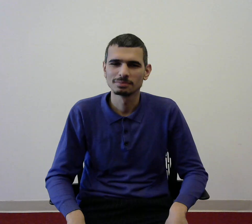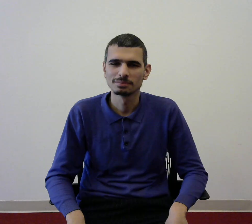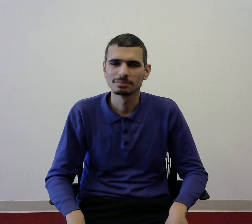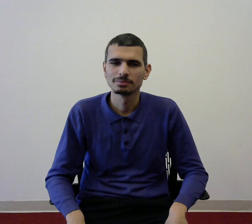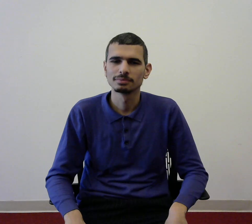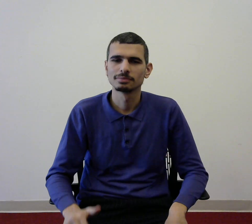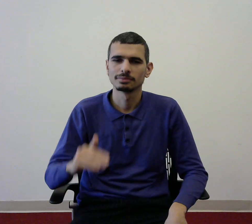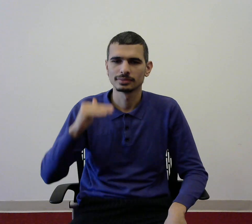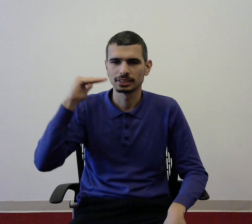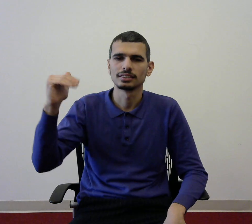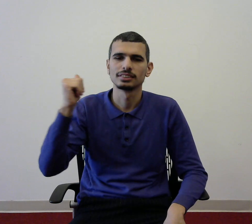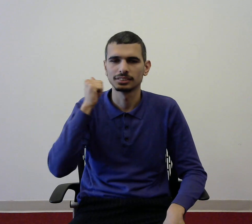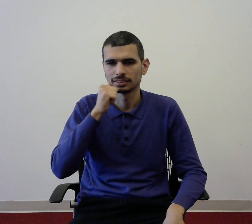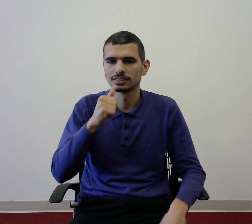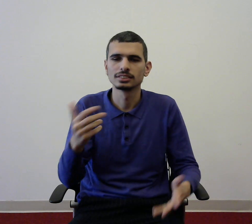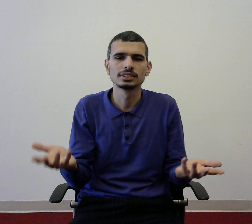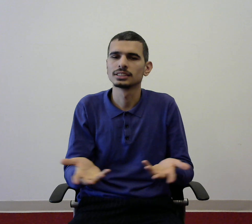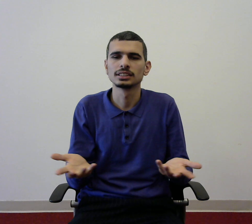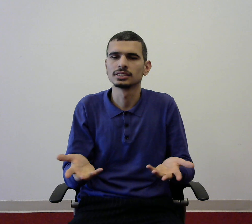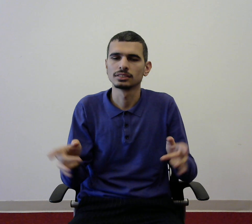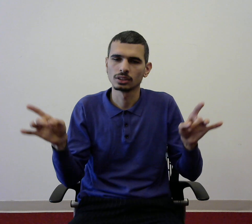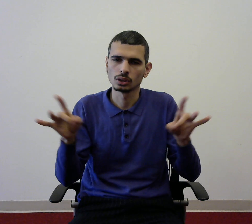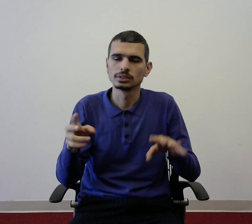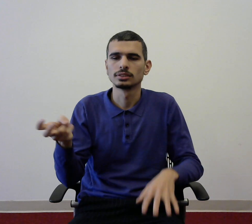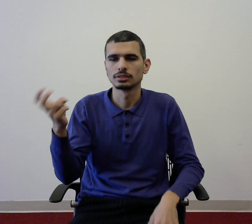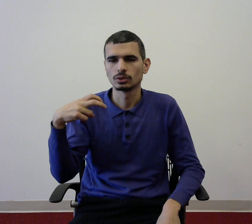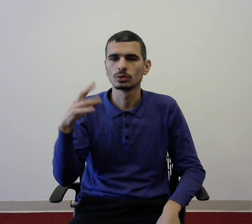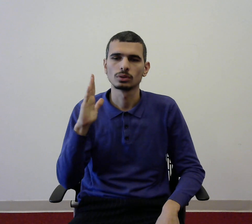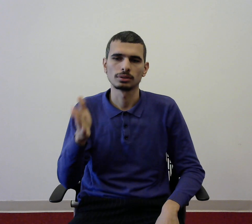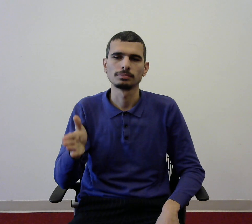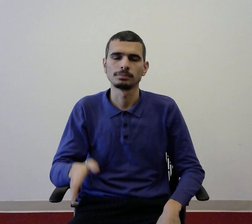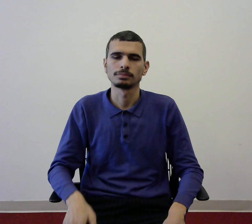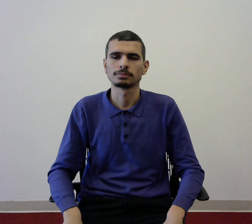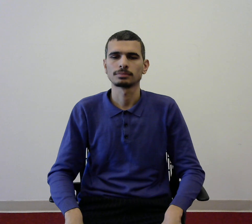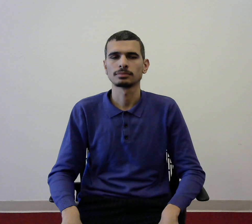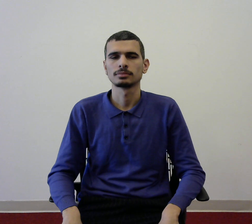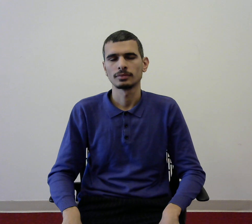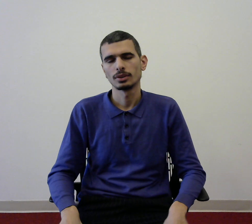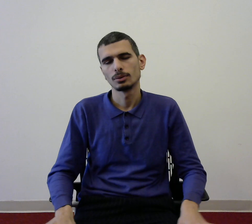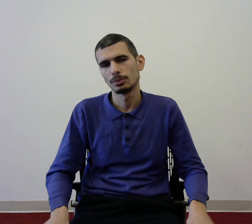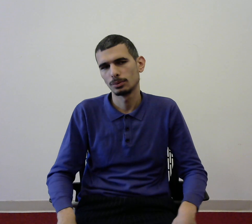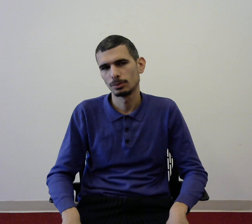Siz sabah hansı restorana gedəcəksiniz?